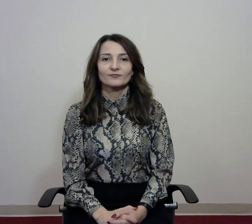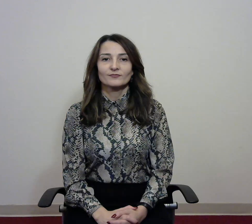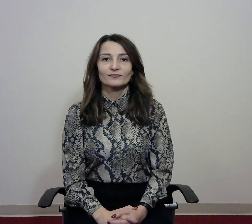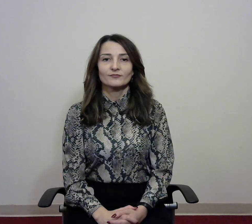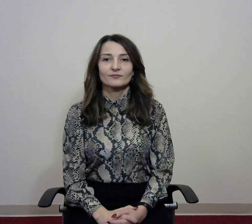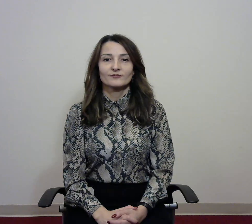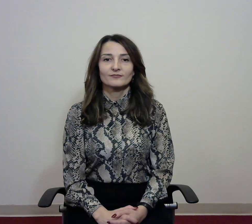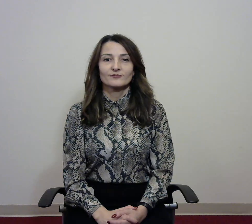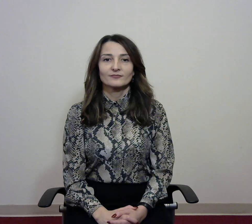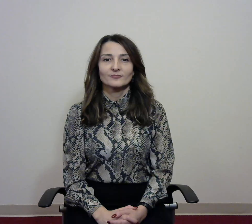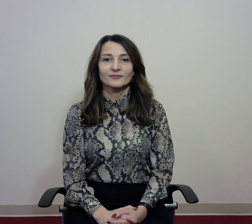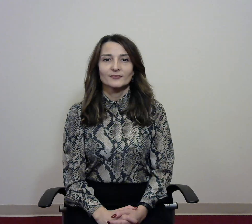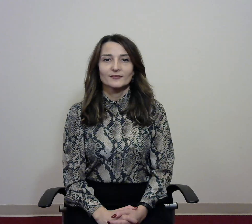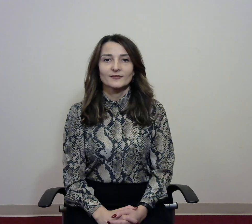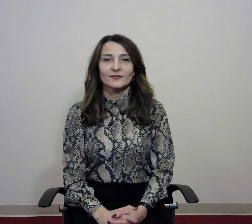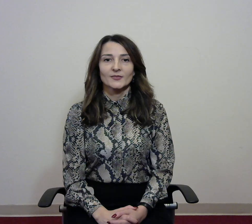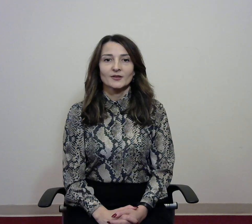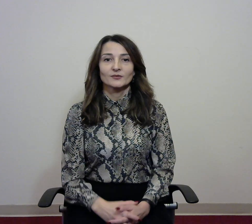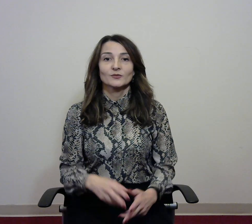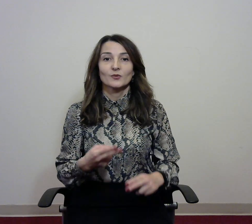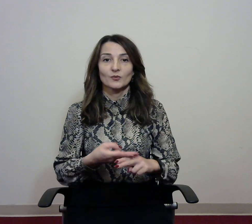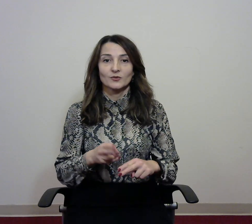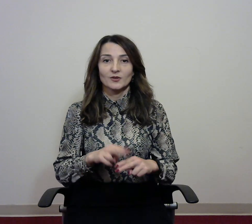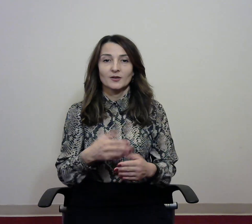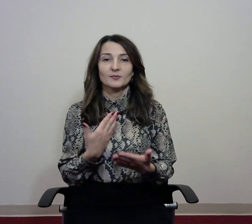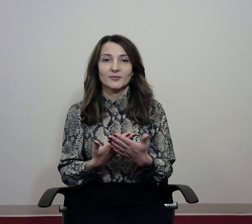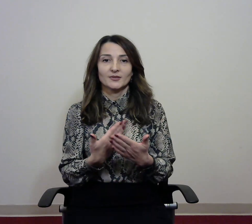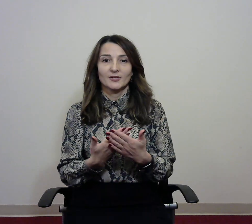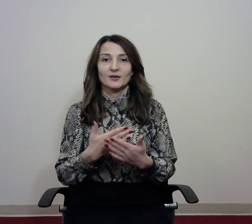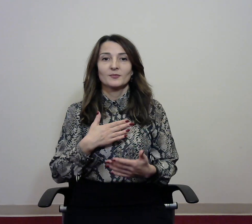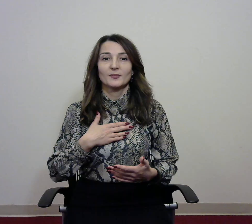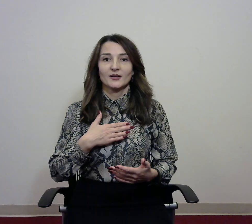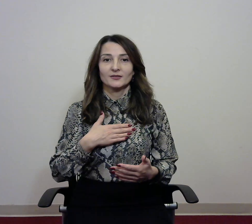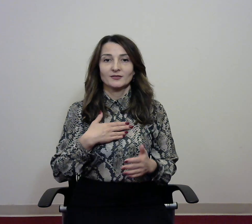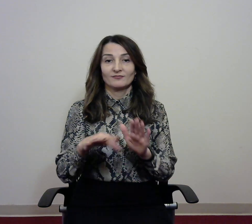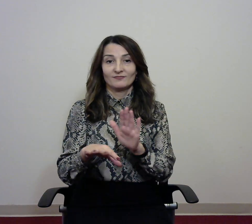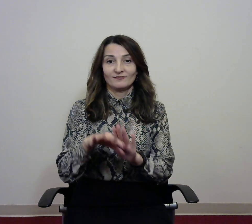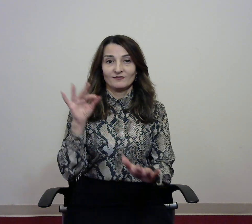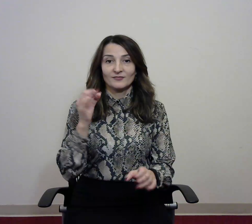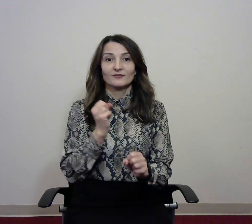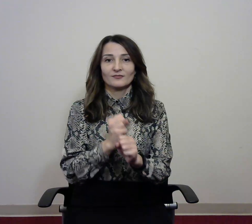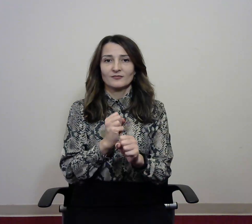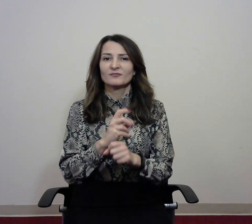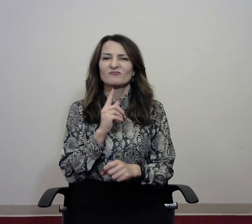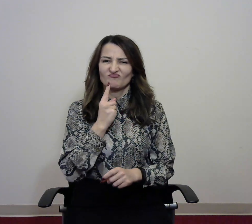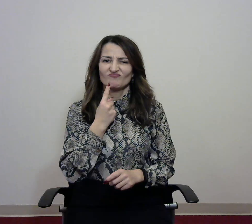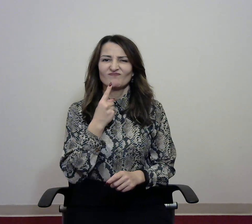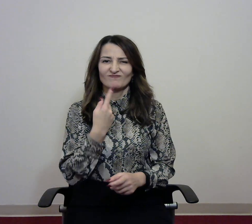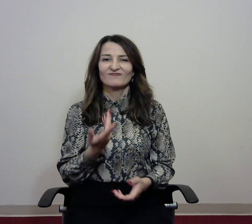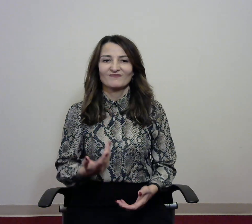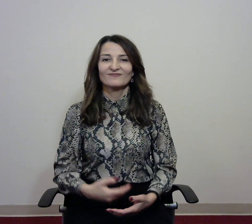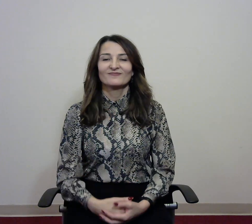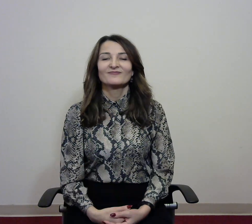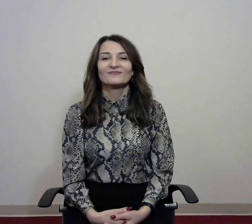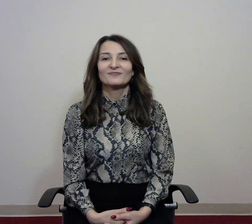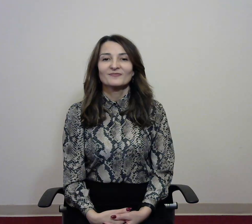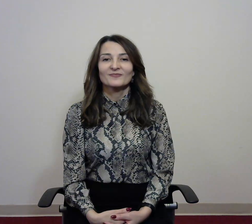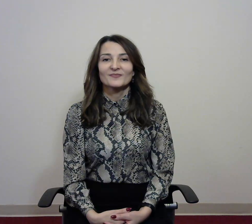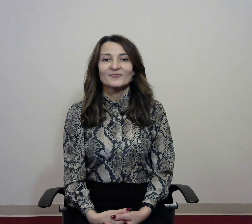Bu məsələdə mənə seçim etmək çətindir